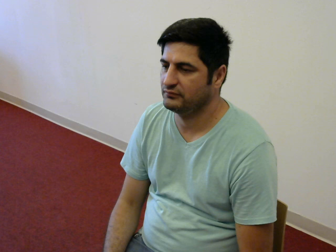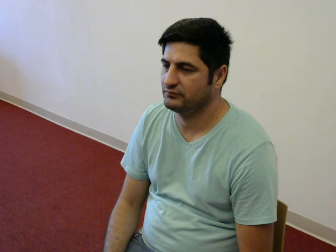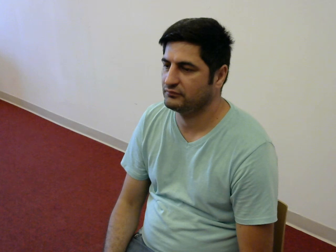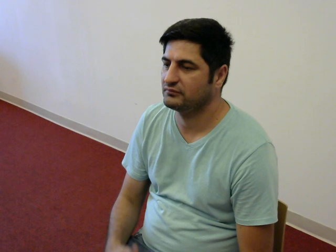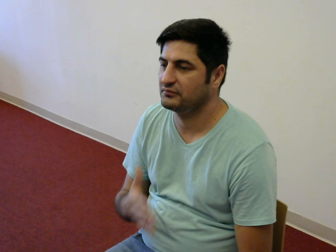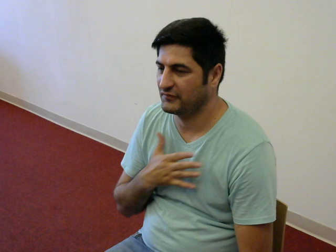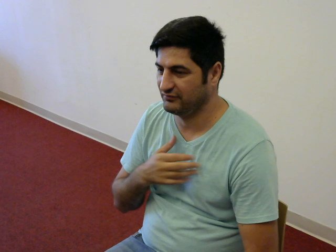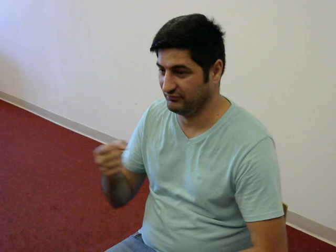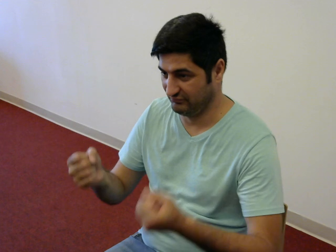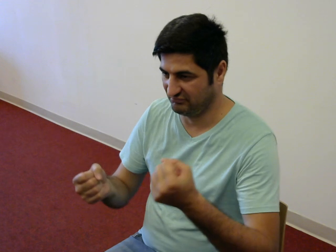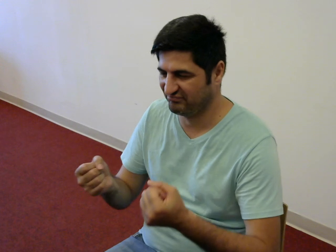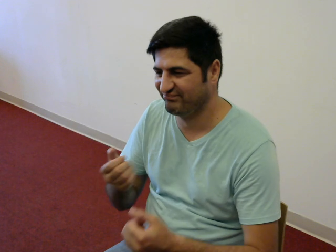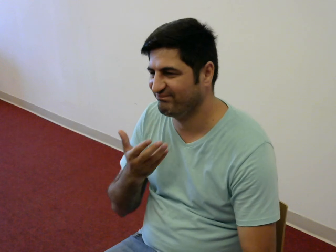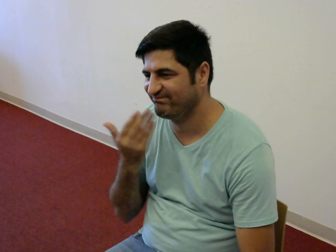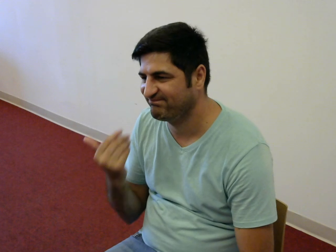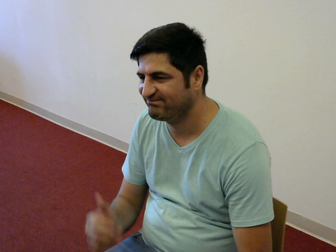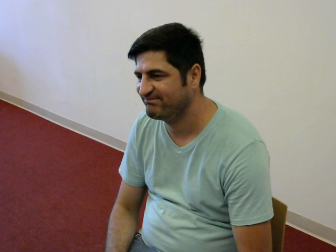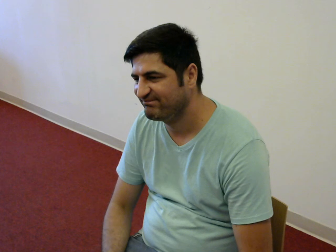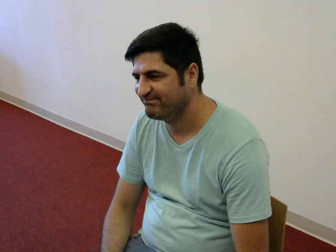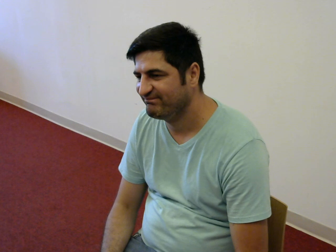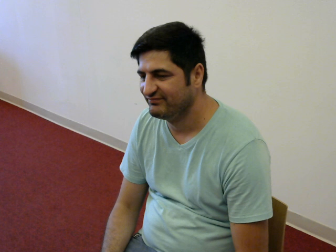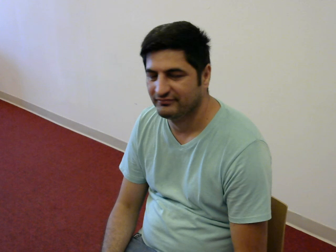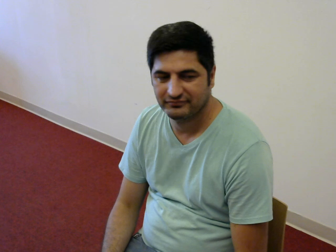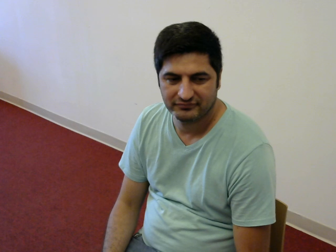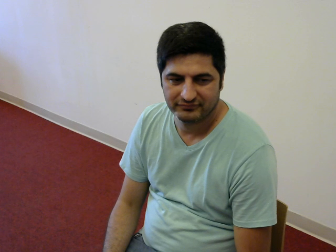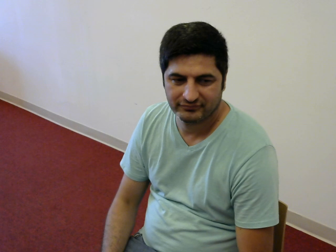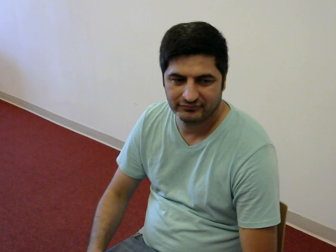Mənim avtomobilim yoxdur